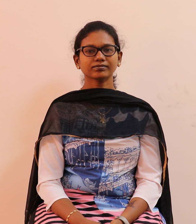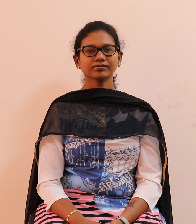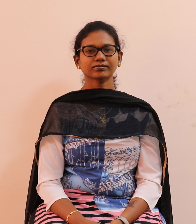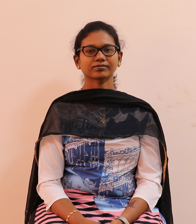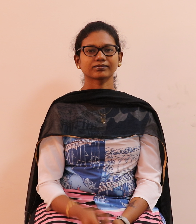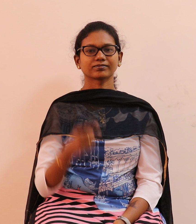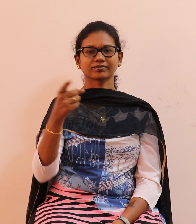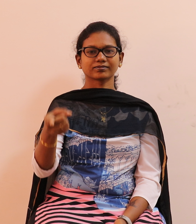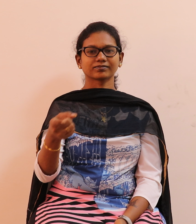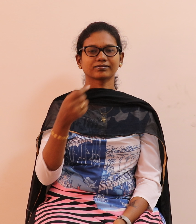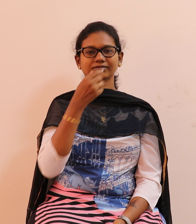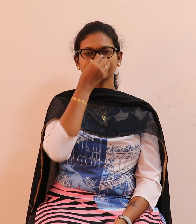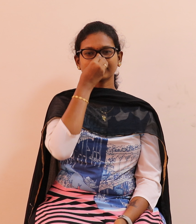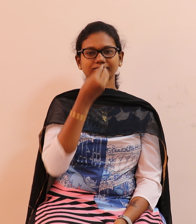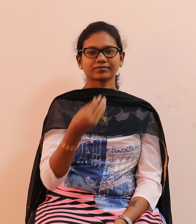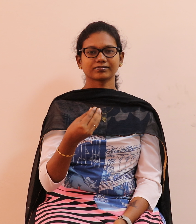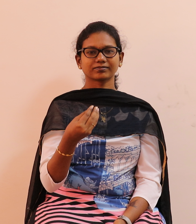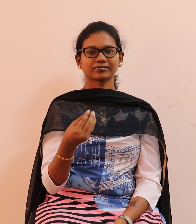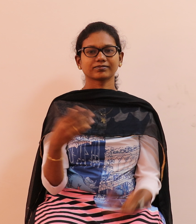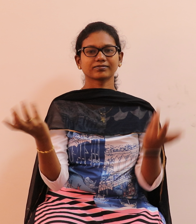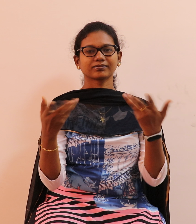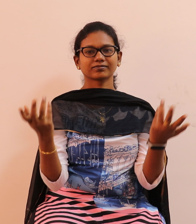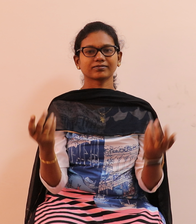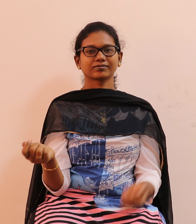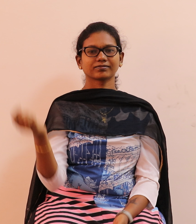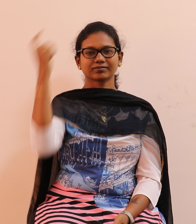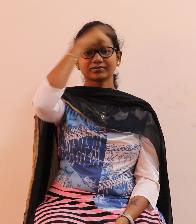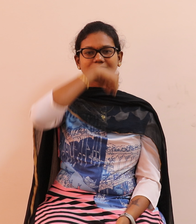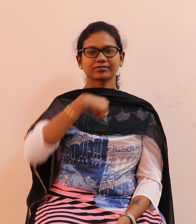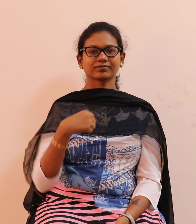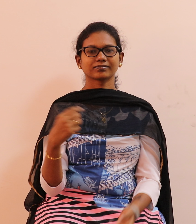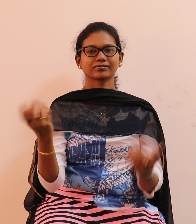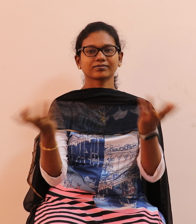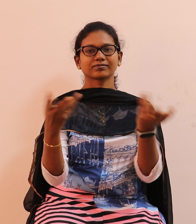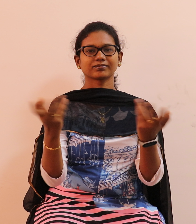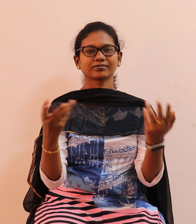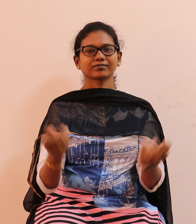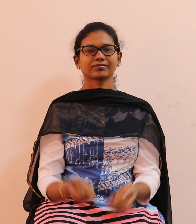how can i trust you